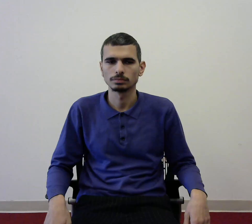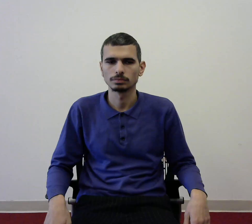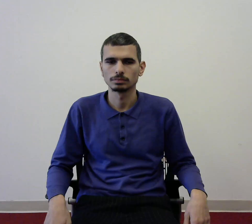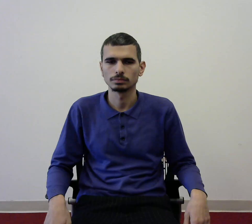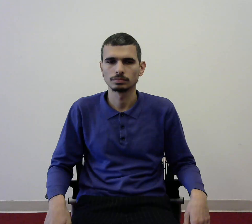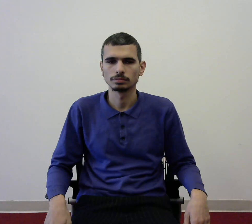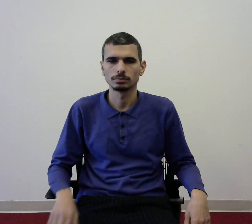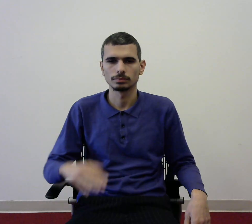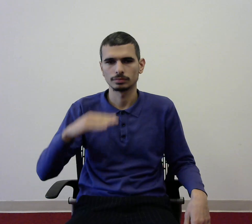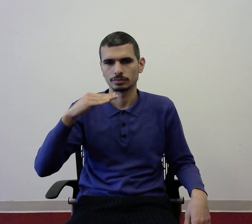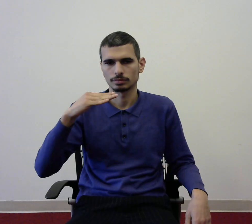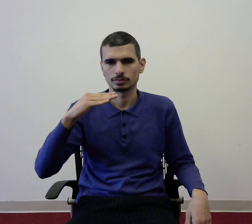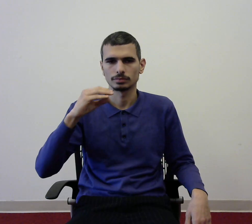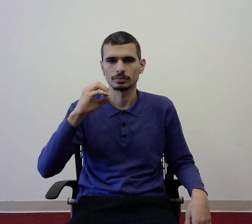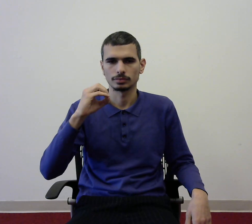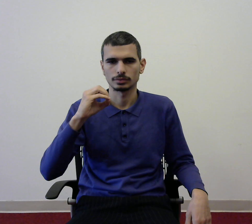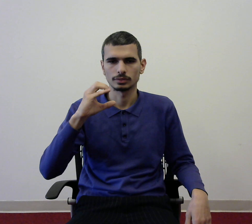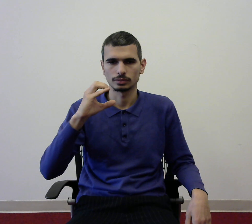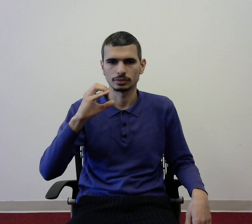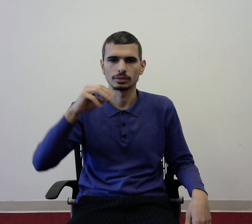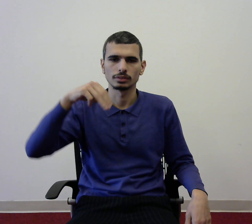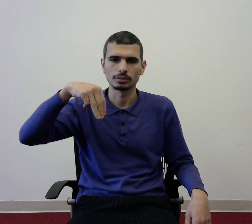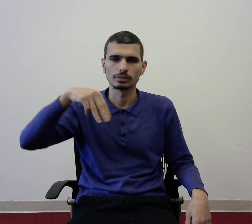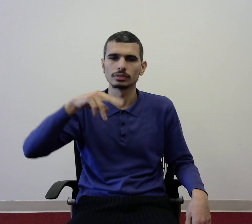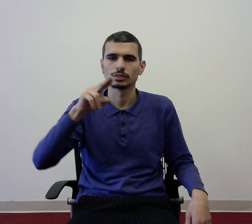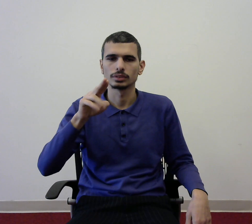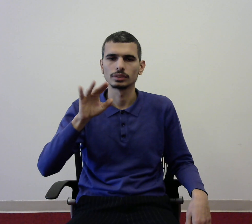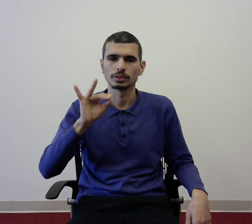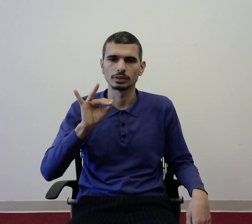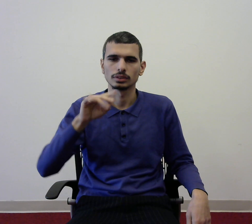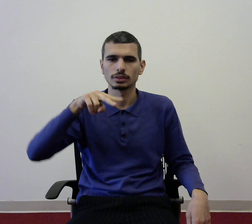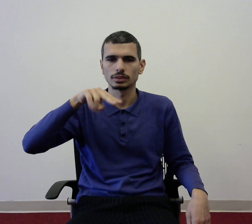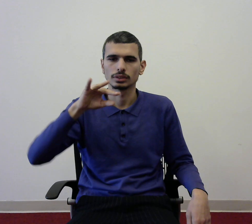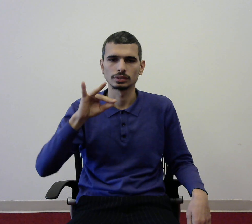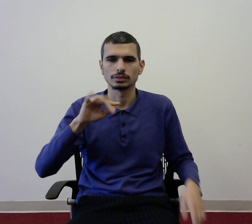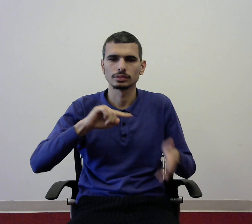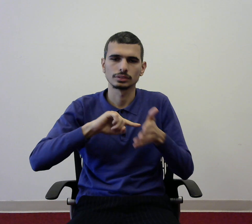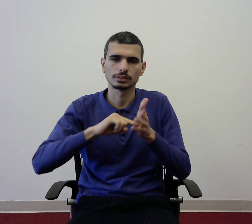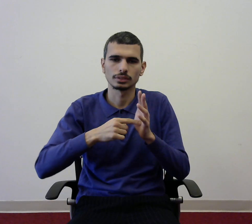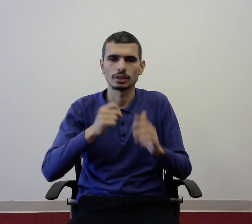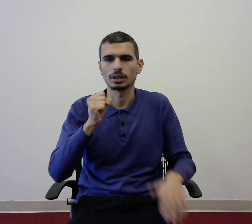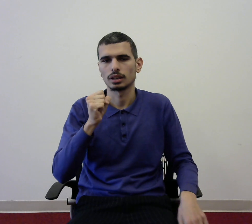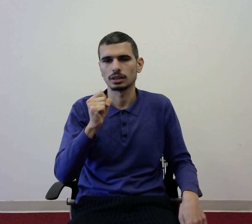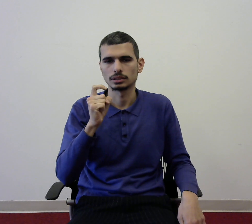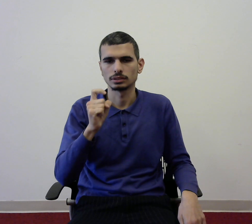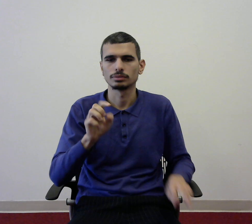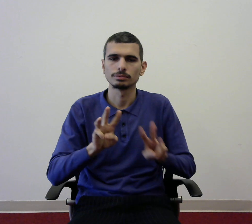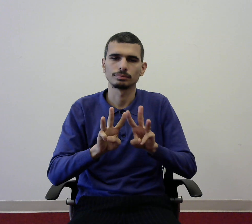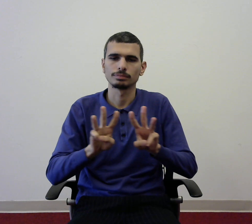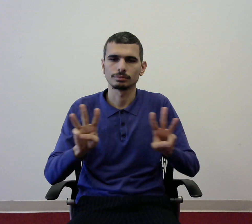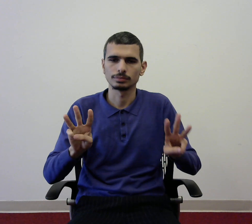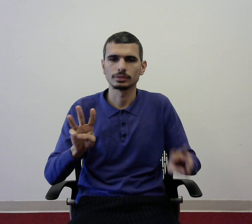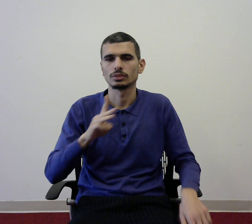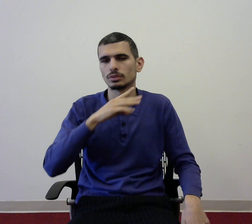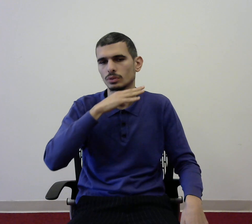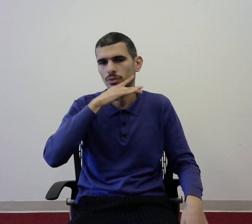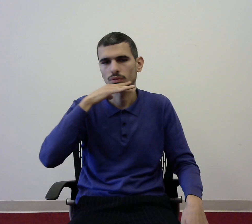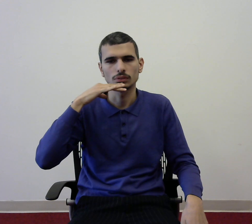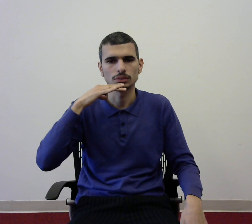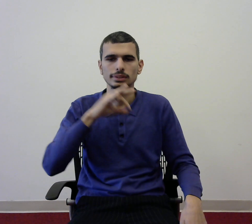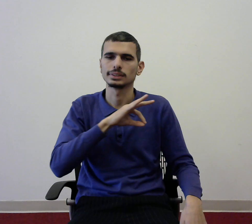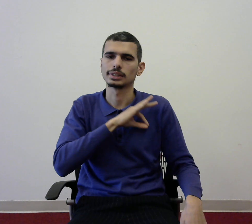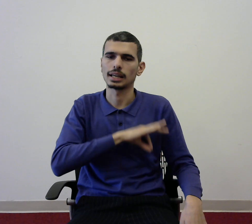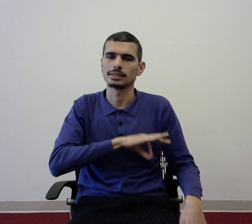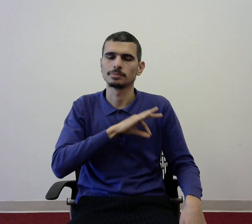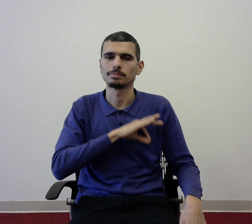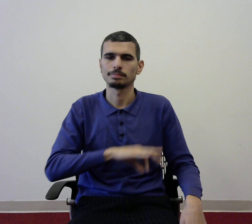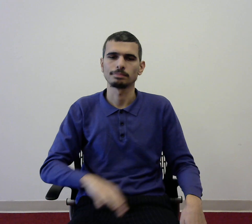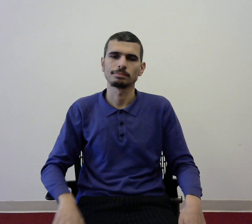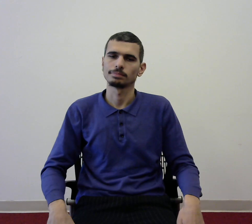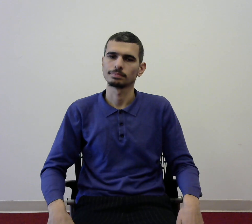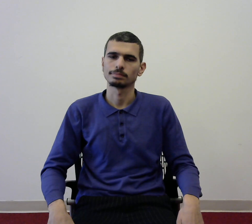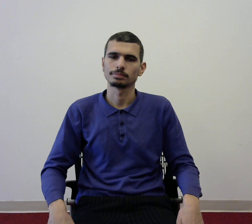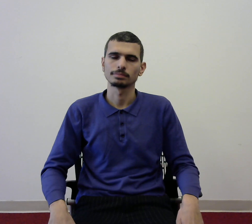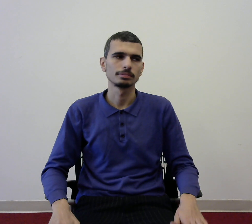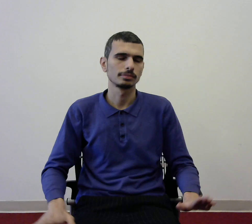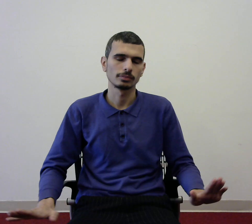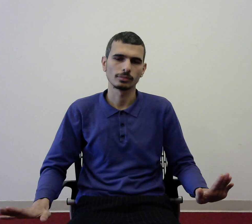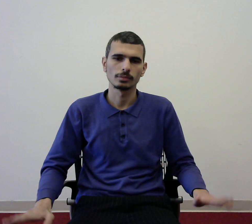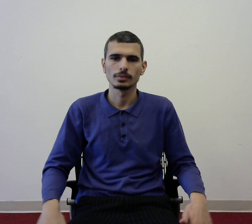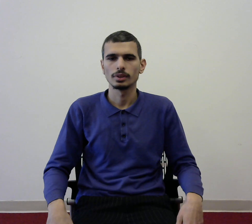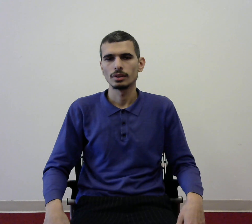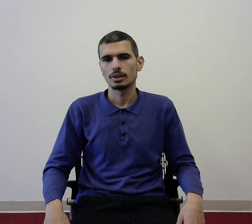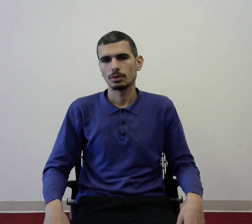Jestdili.az saytı çox faydalıdır